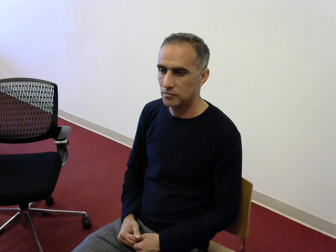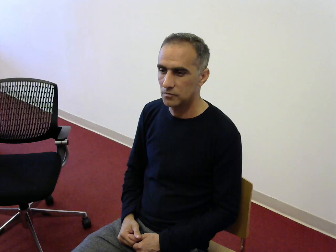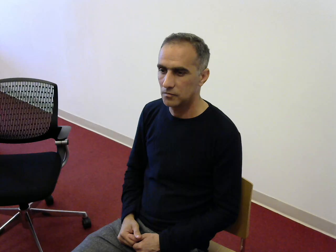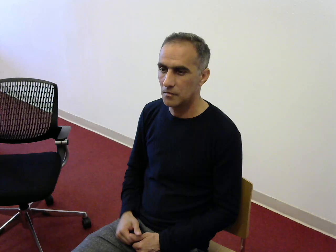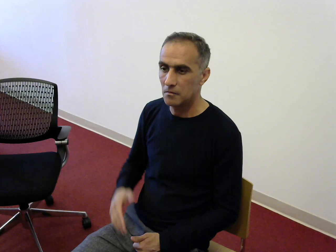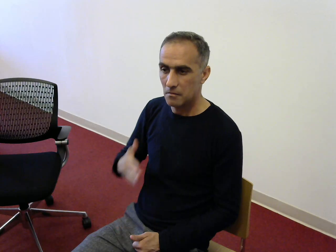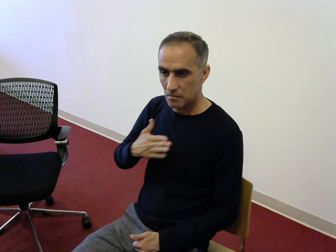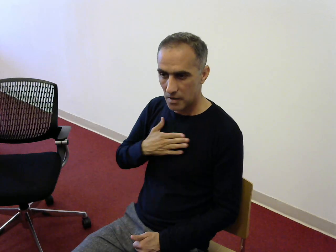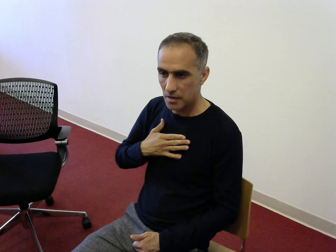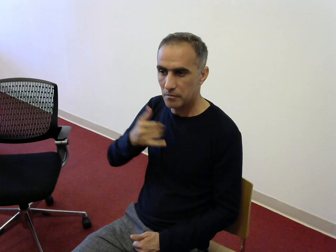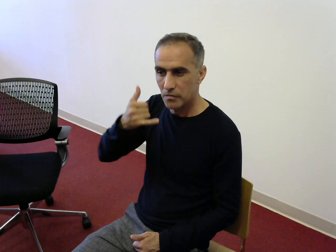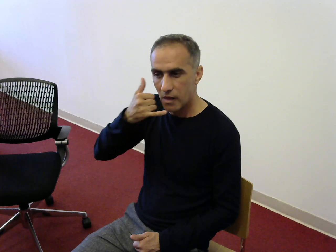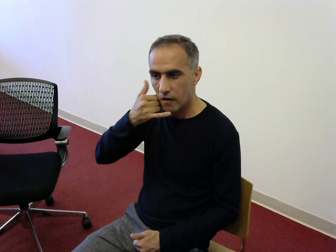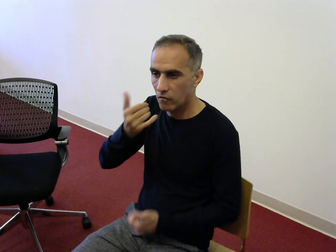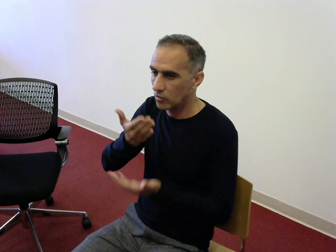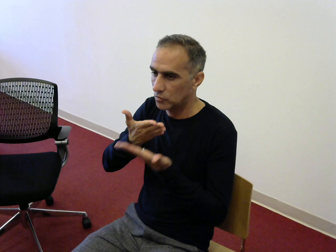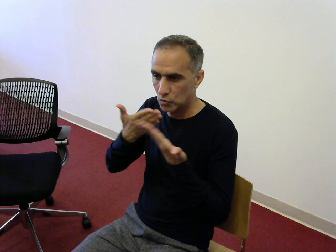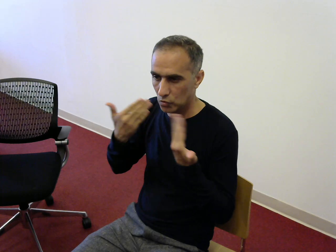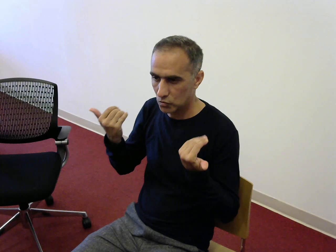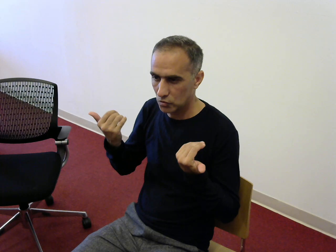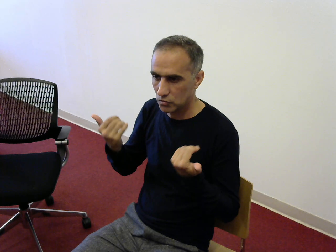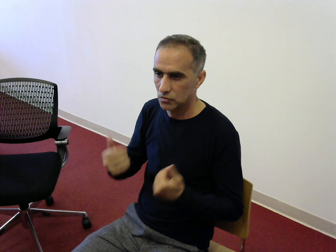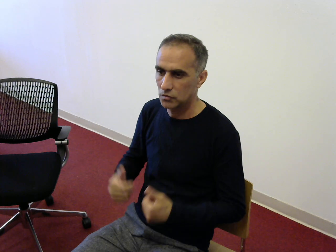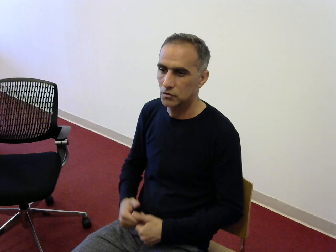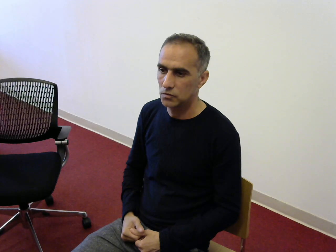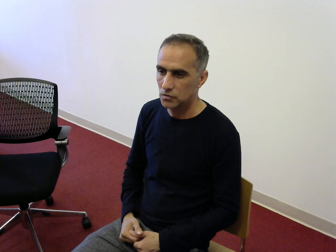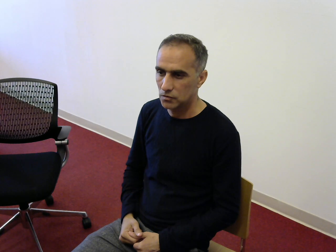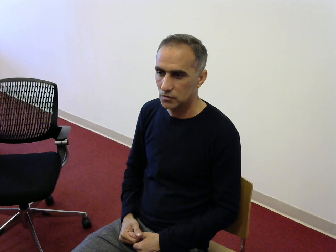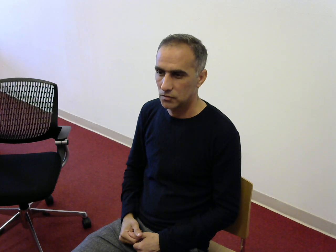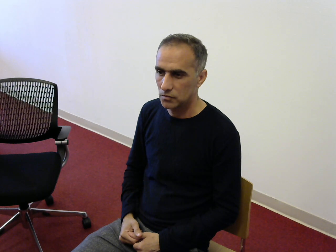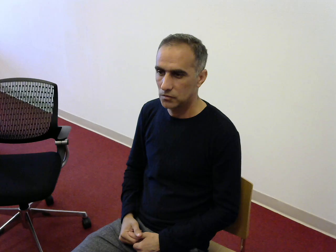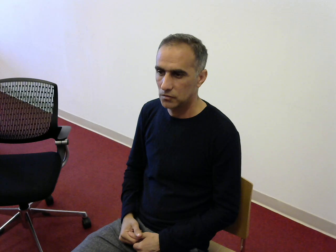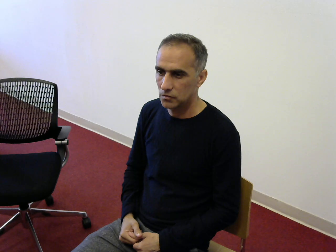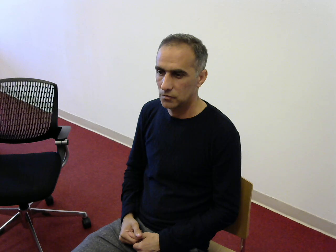Mənim telefonum yoxdur